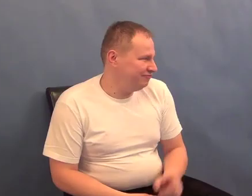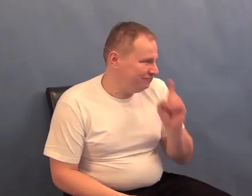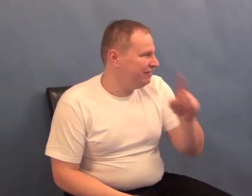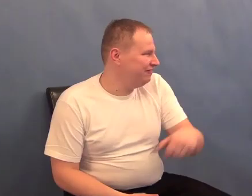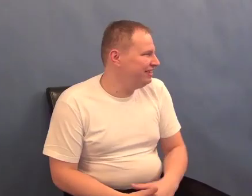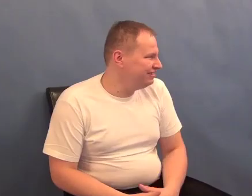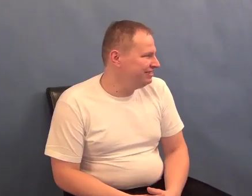Prawda.